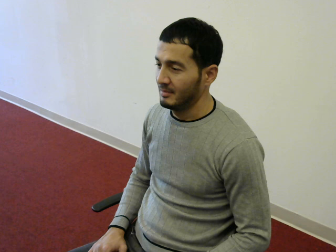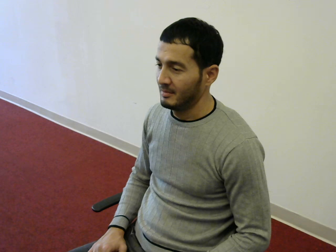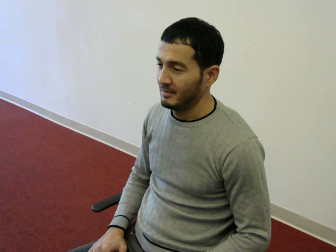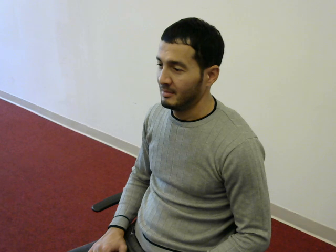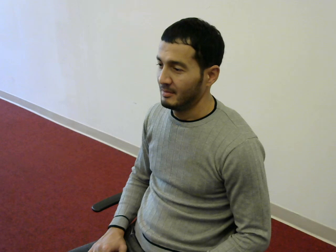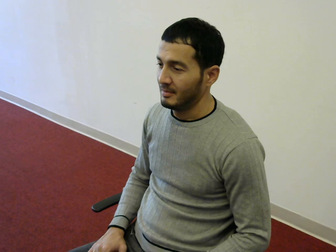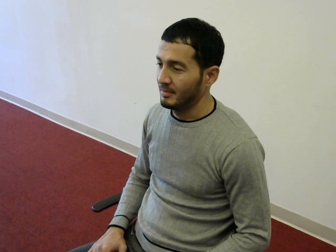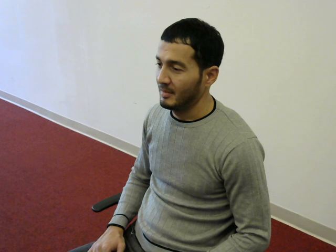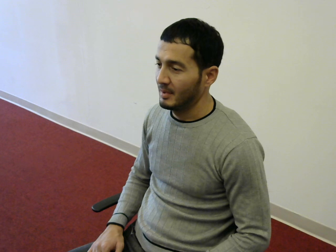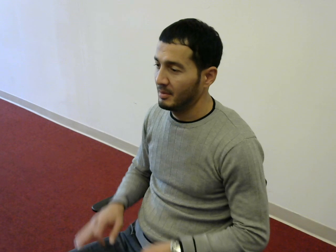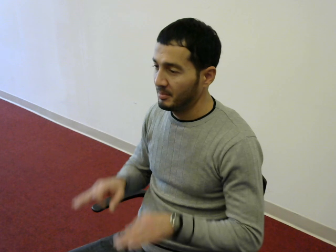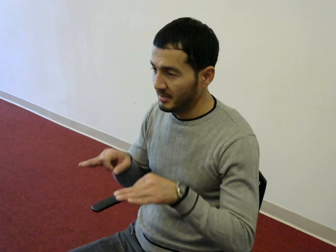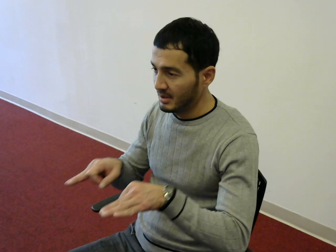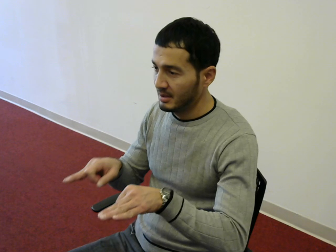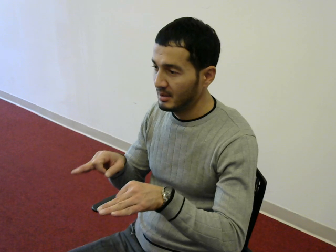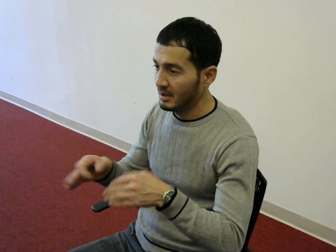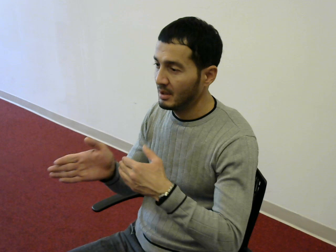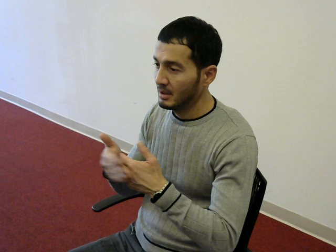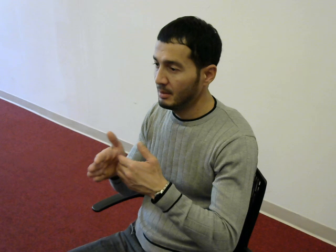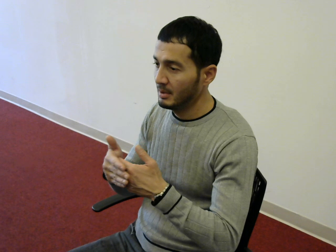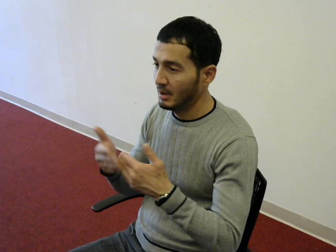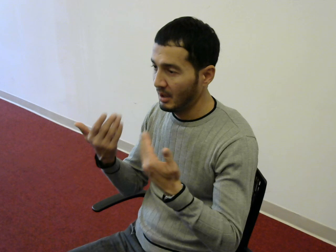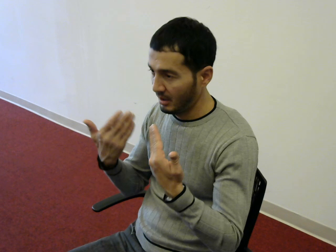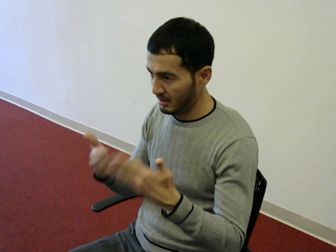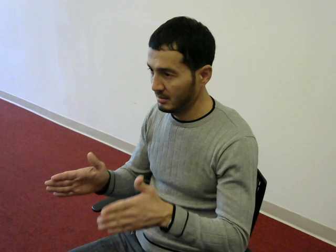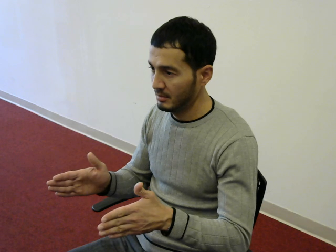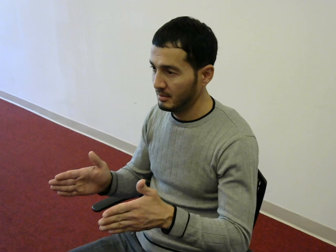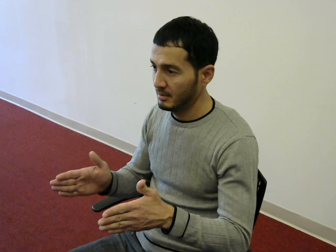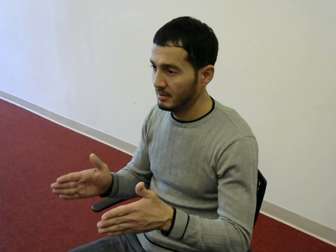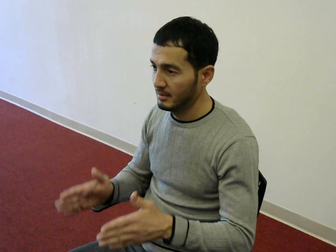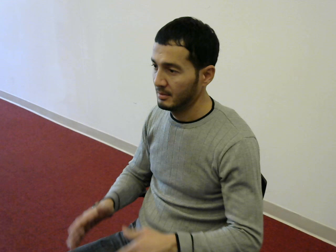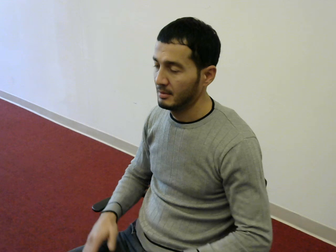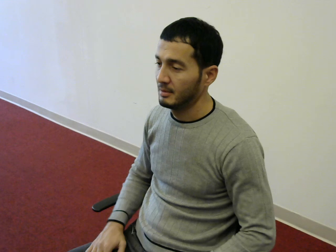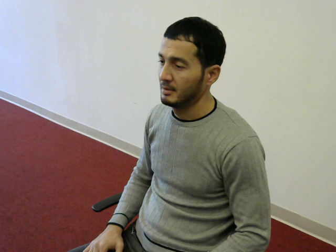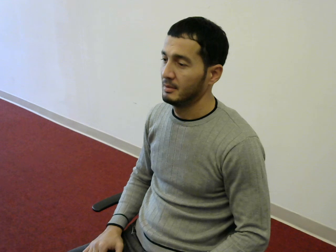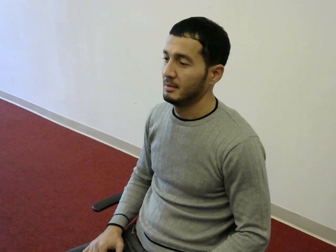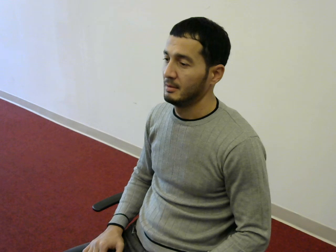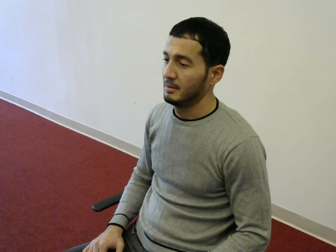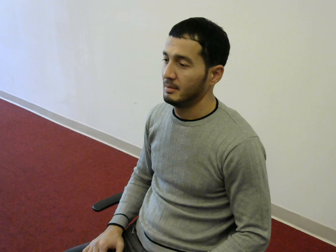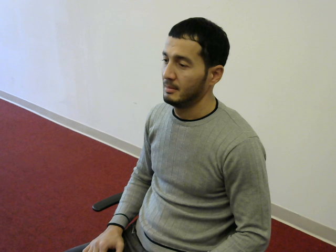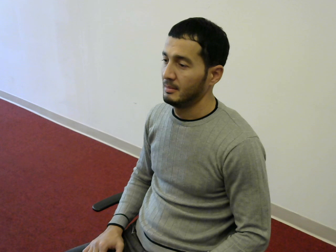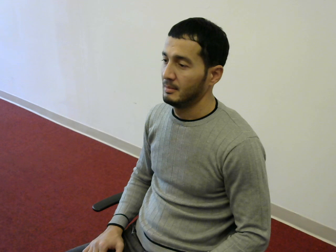Maşının qapısı açıqdır